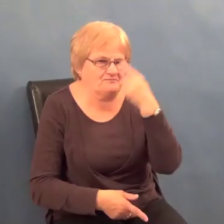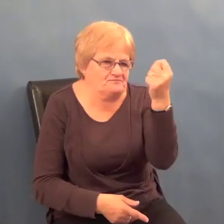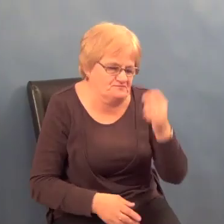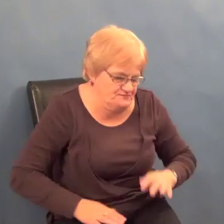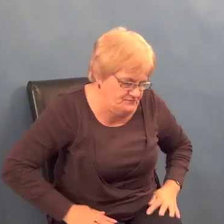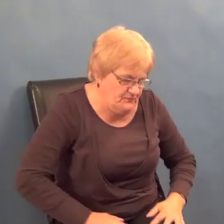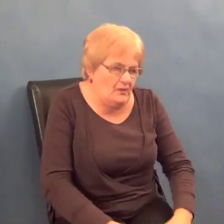Figa.